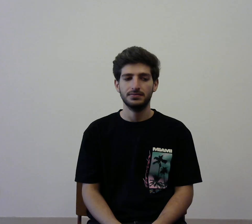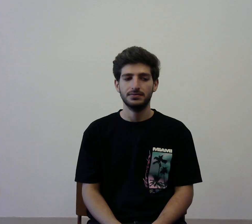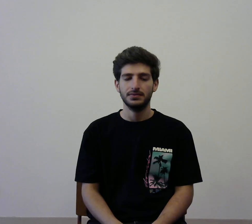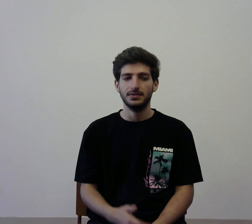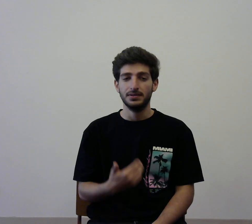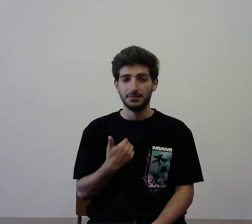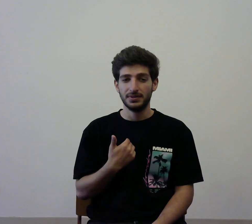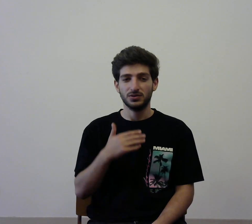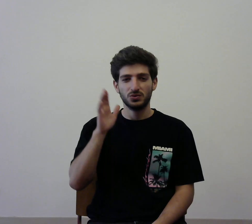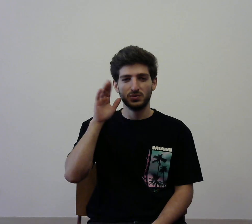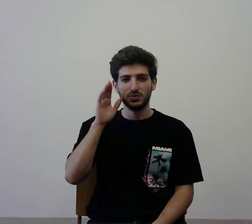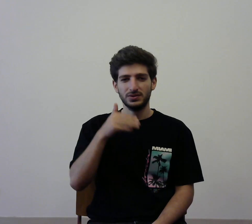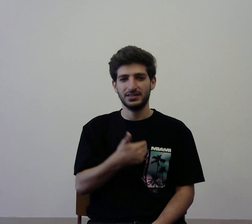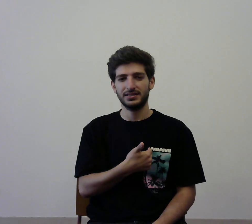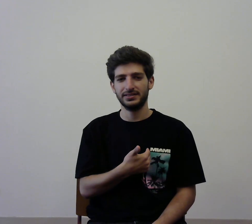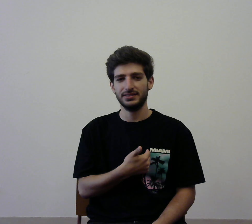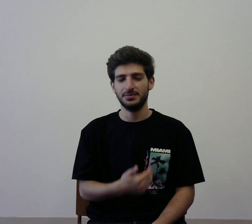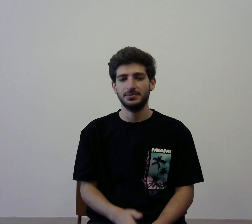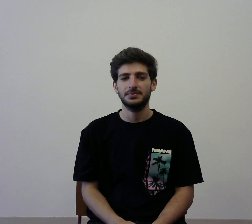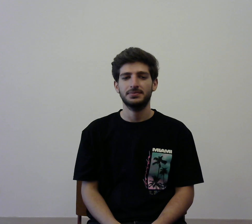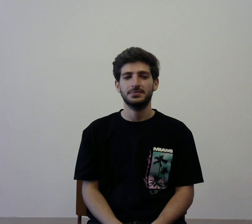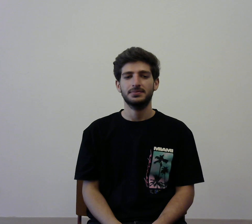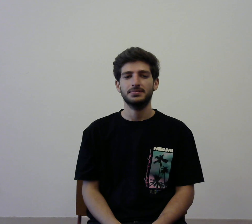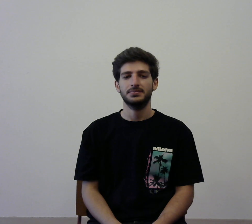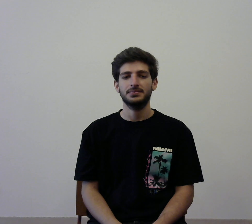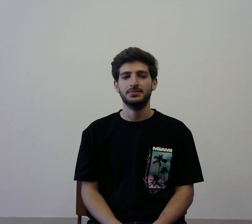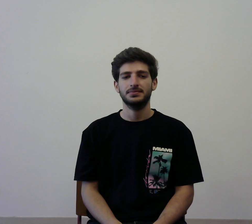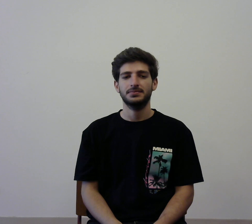Mən su istəyirəm